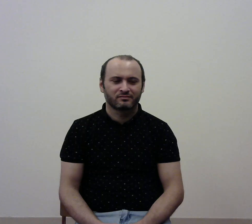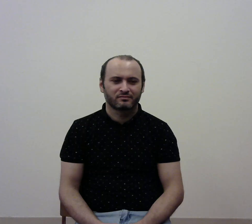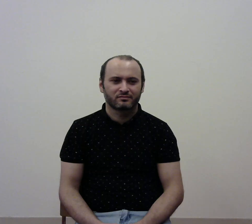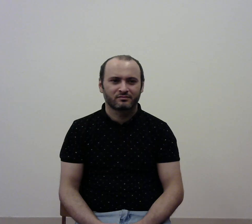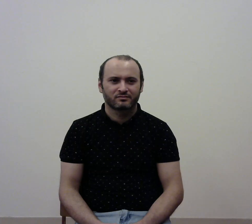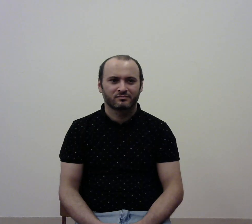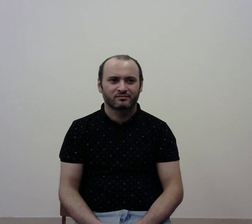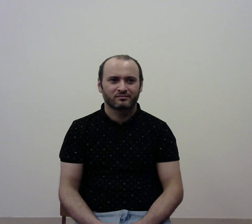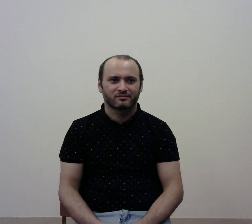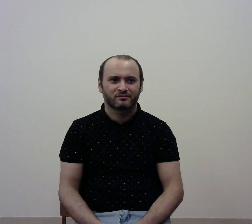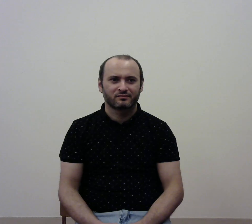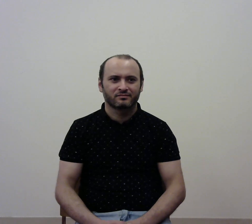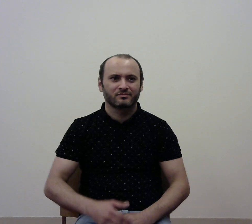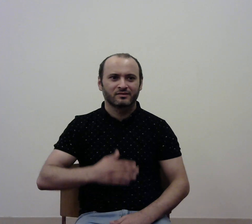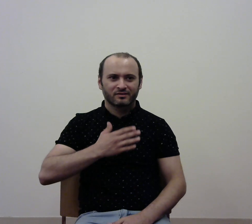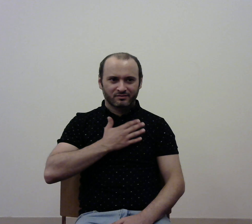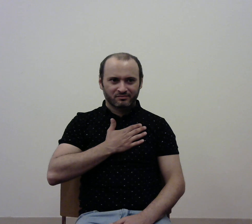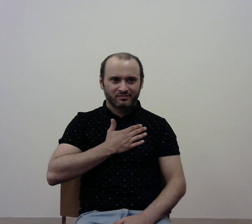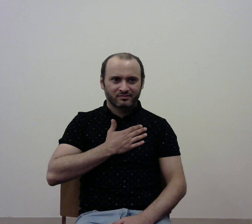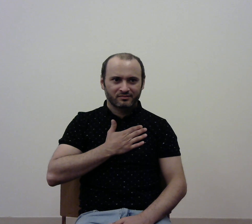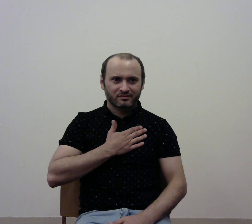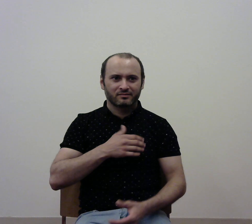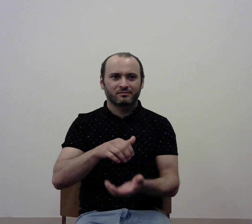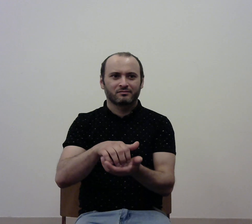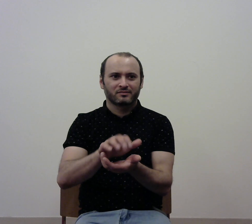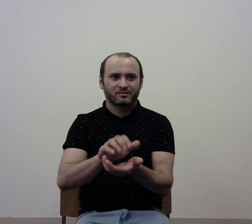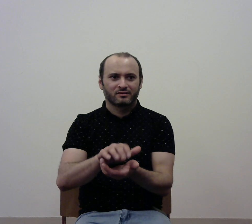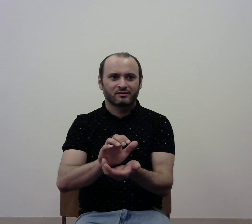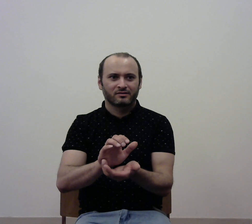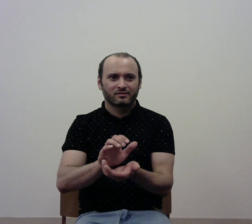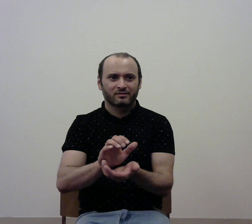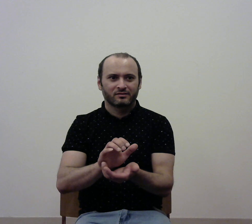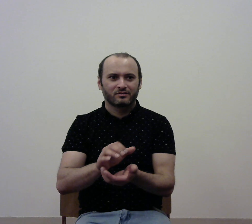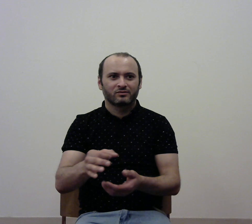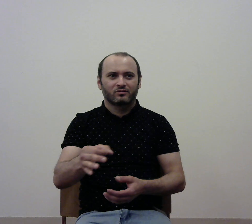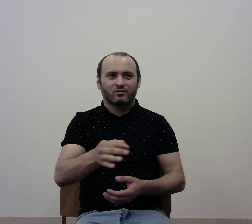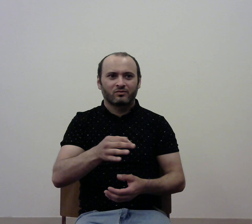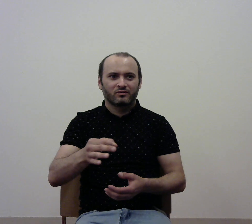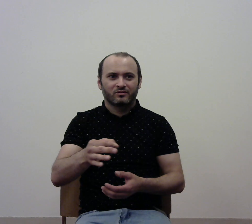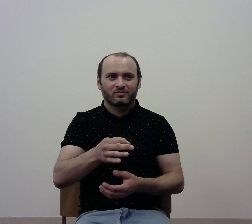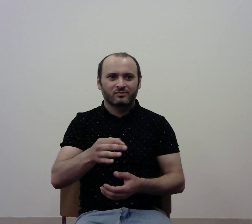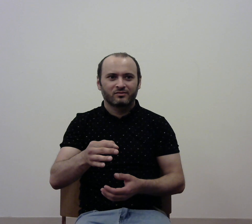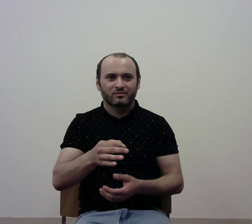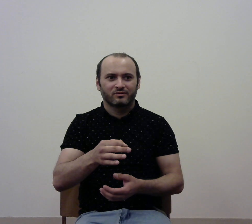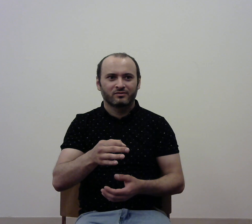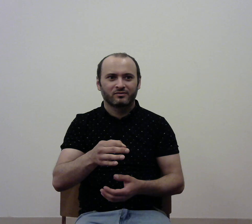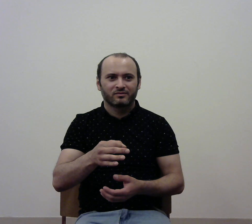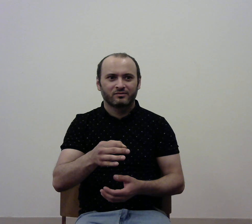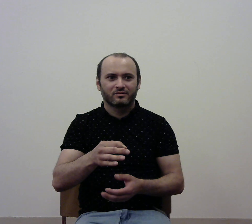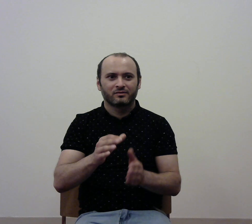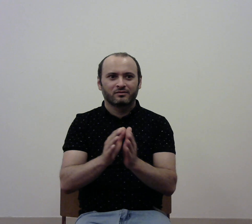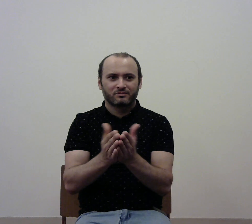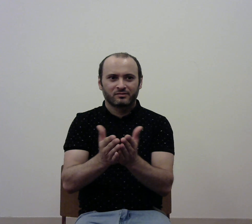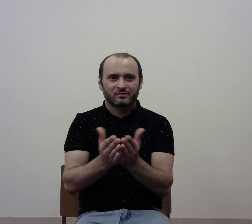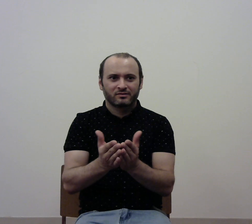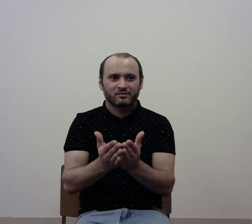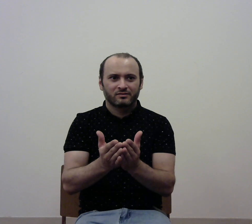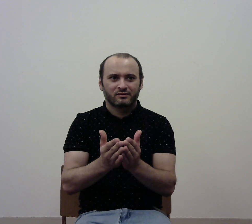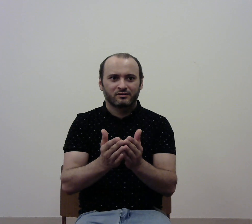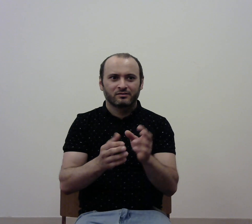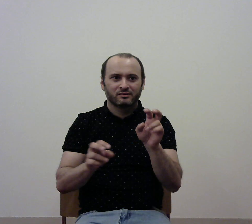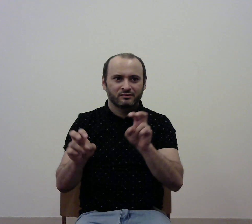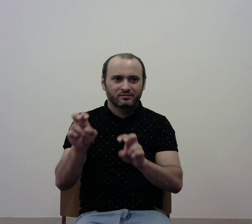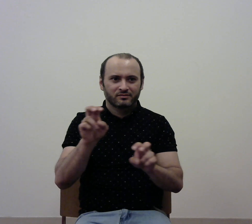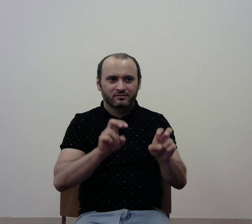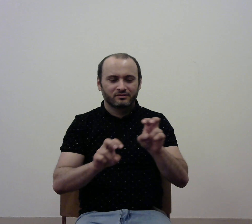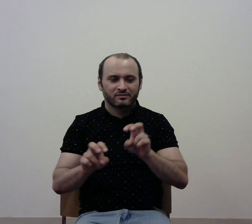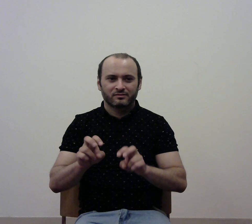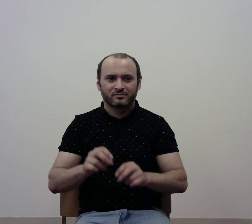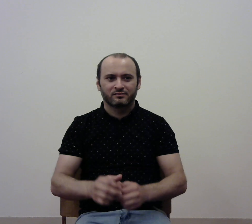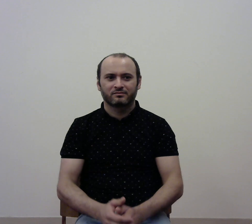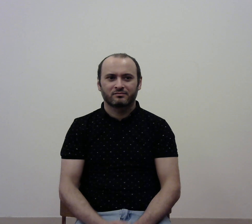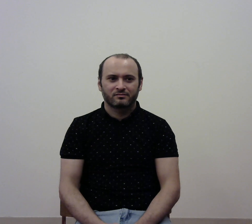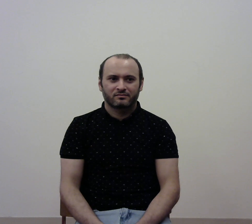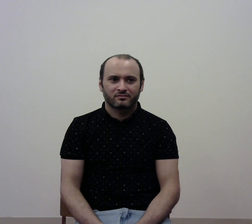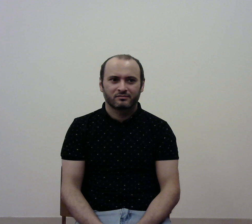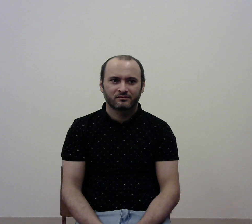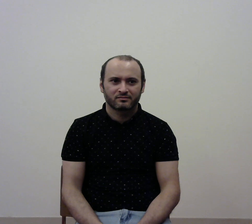Mən "Dəfinələr Adası" kitabını axtarıram